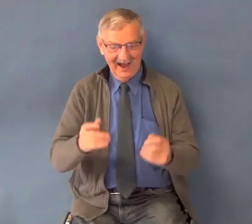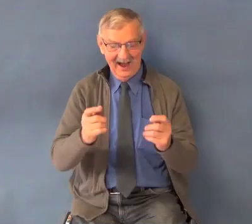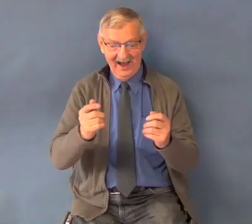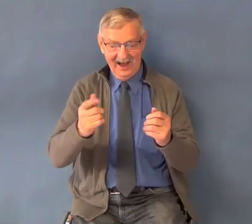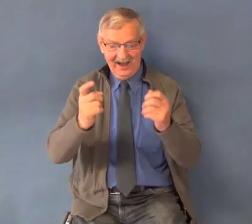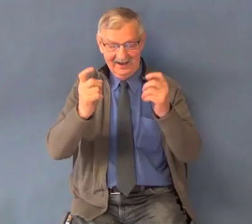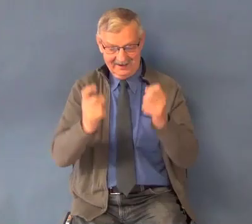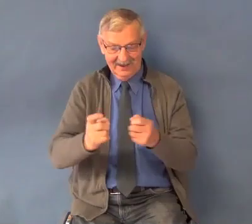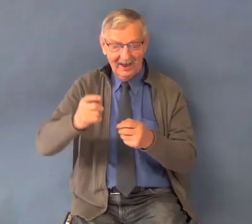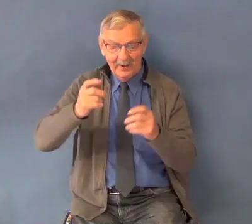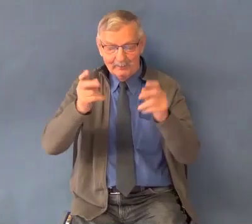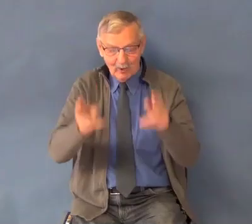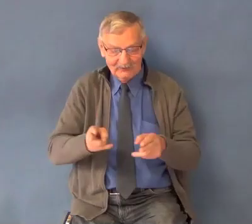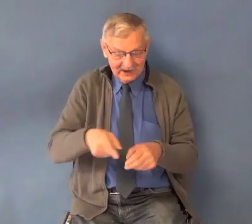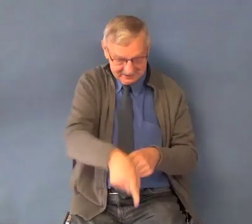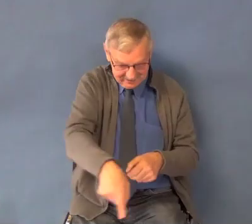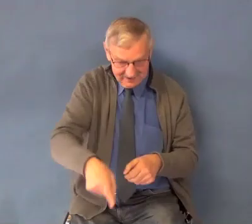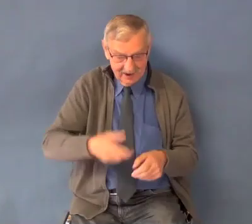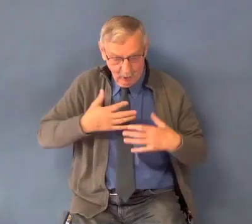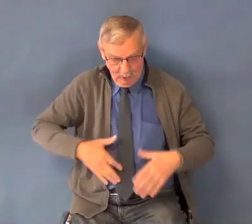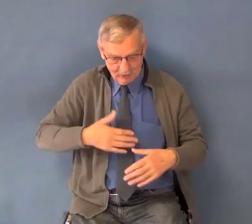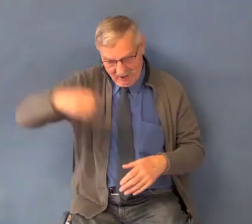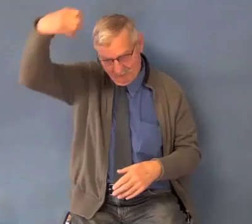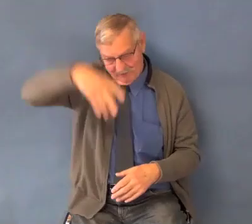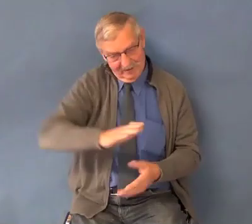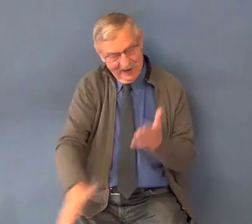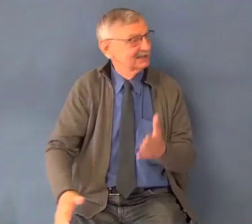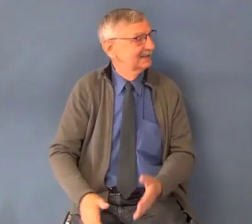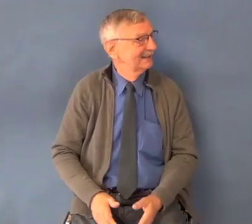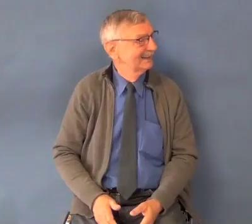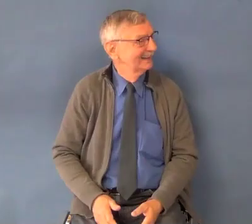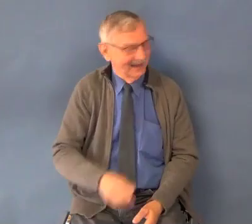Zakaz kąpieli bez ubrania.